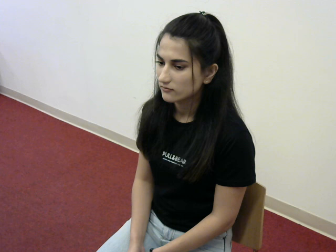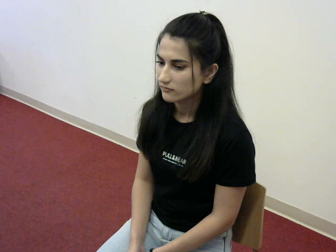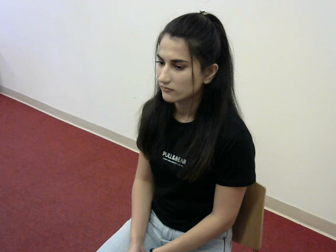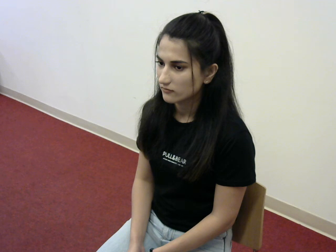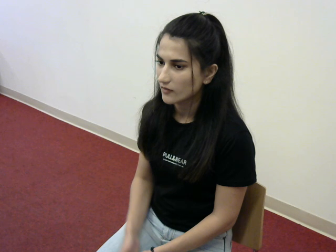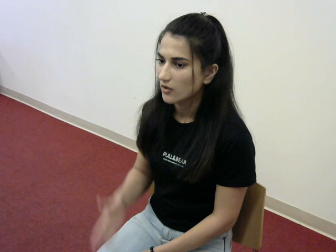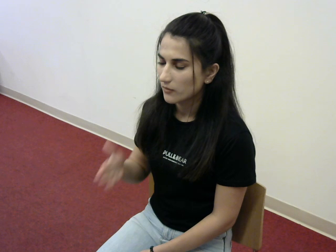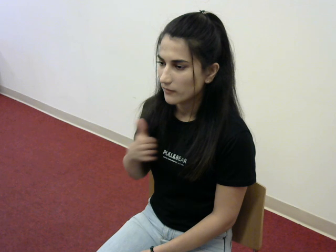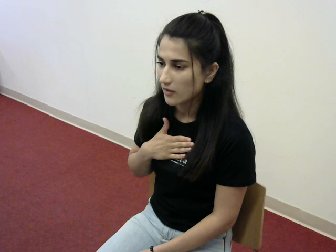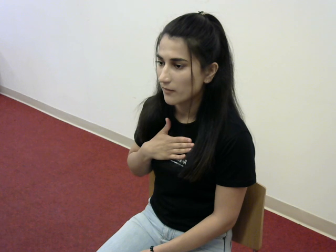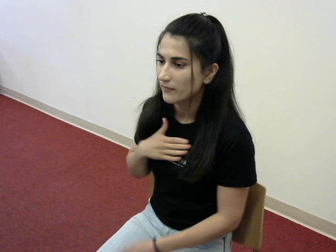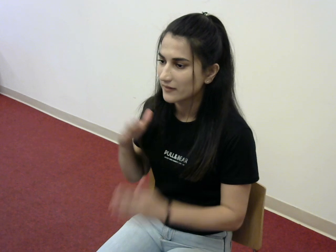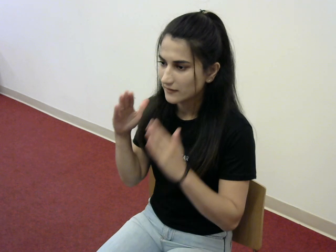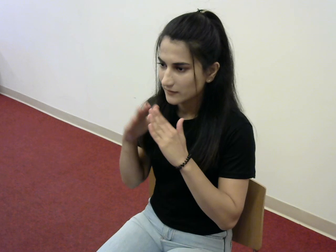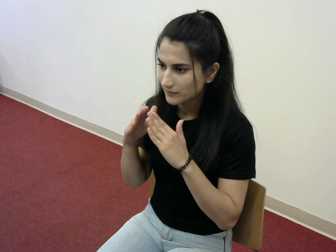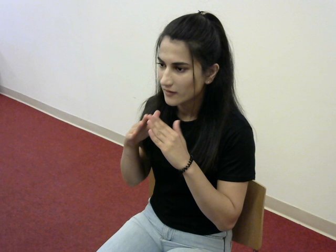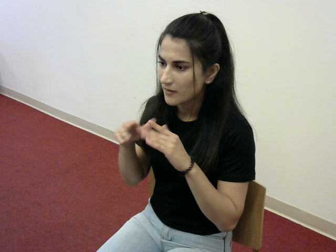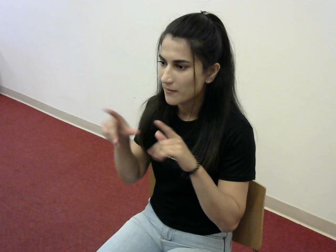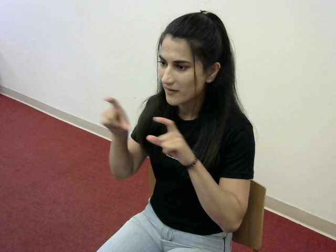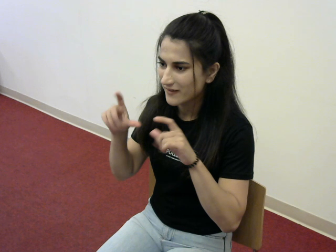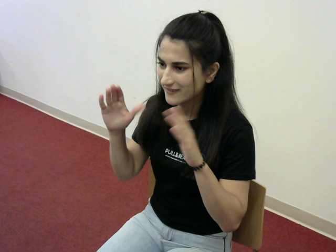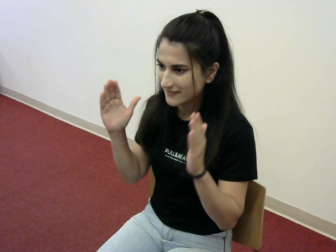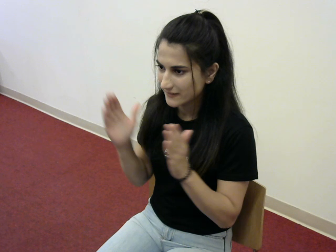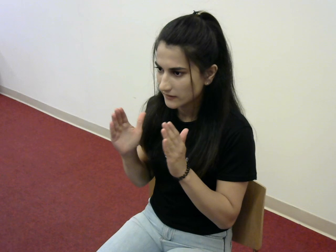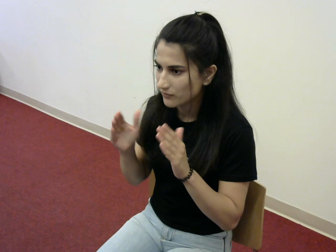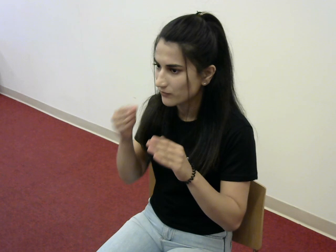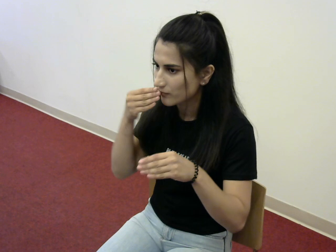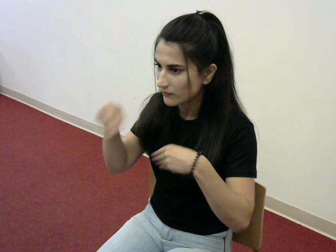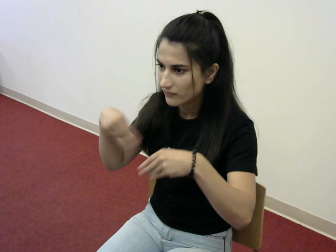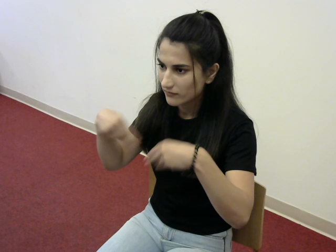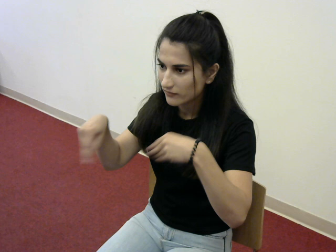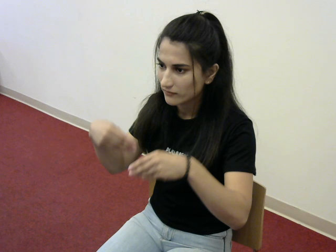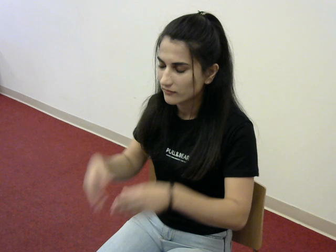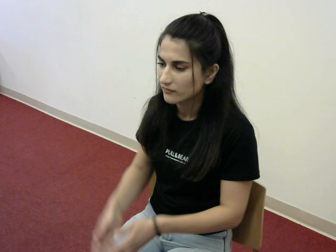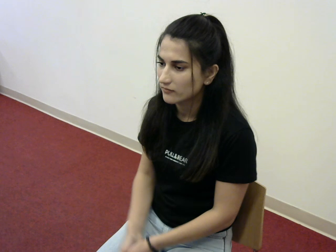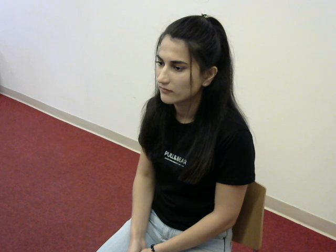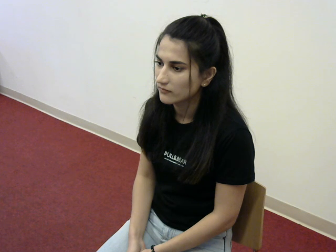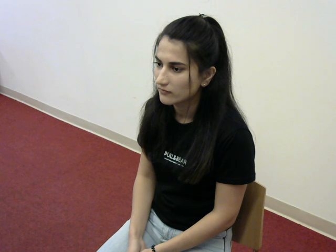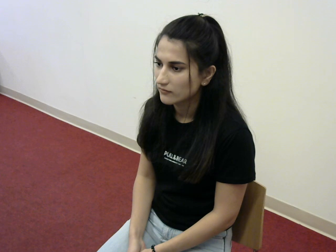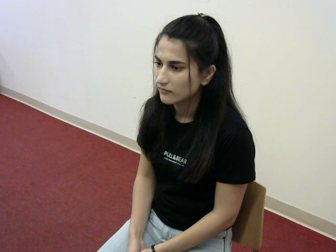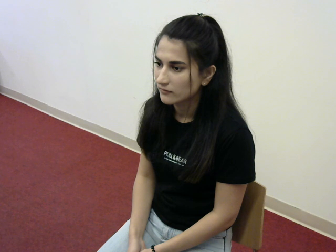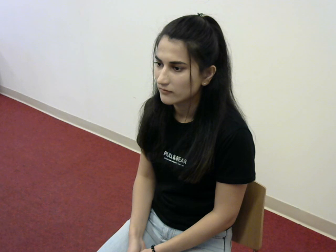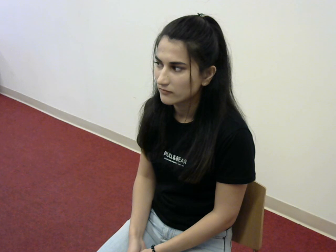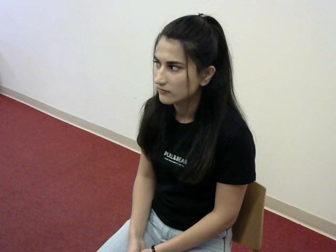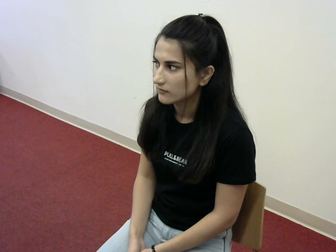Mən evə ərzaq almalıyam